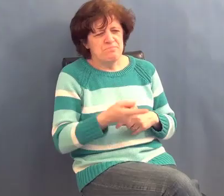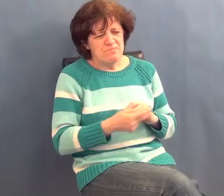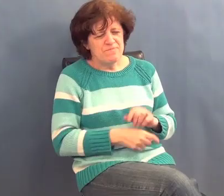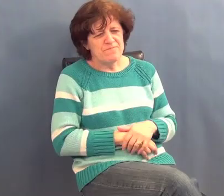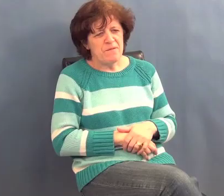Dziwnie.